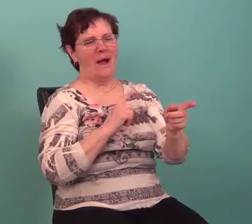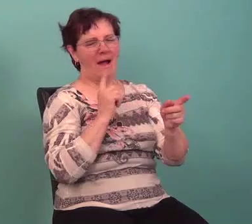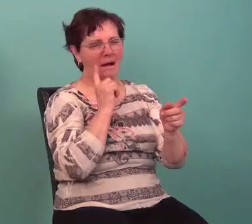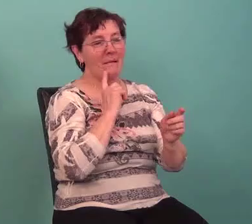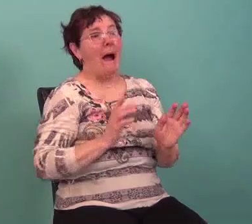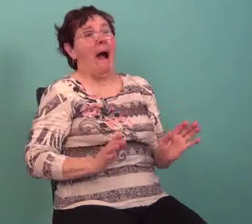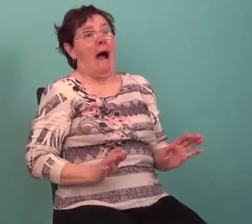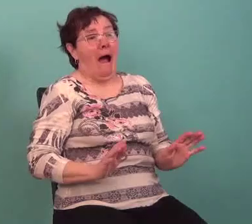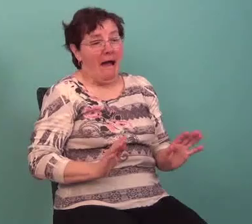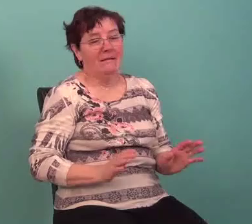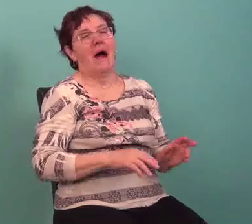Chłopak wyciąga do przodu ręce ze strachu.